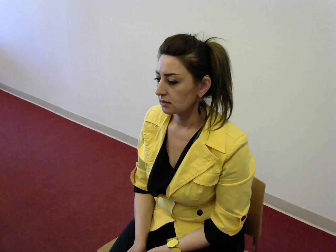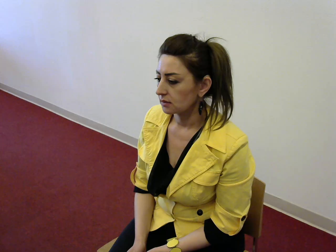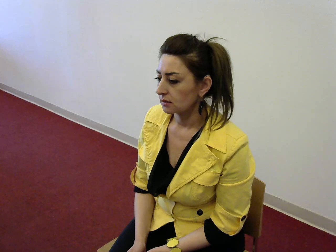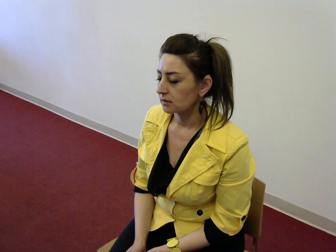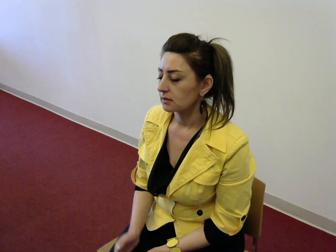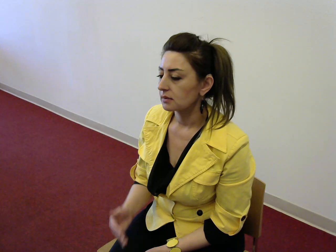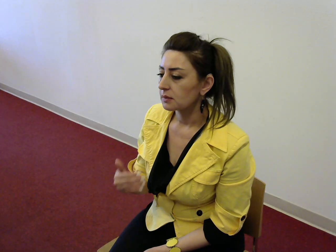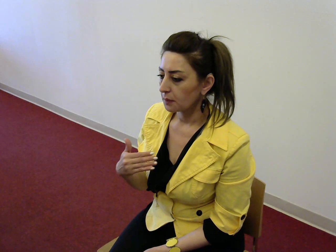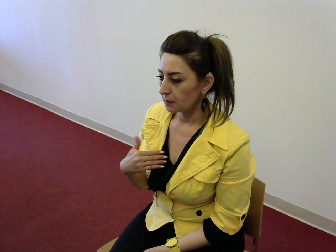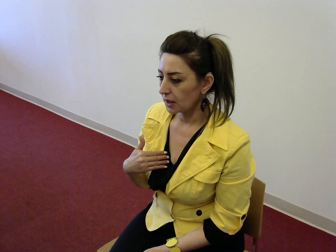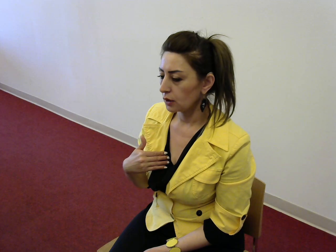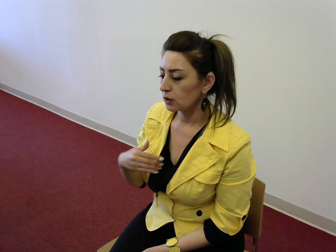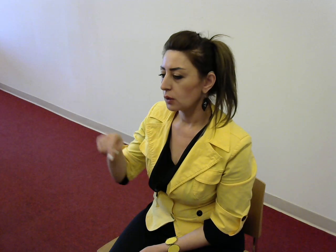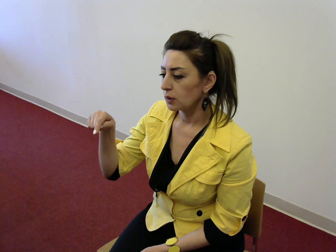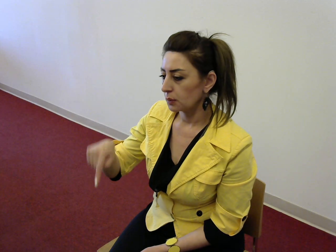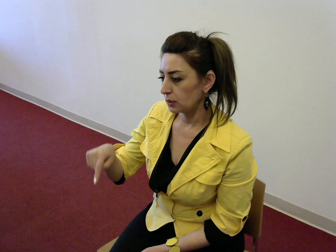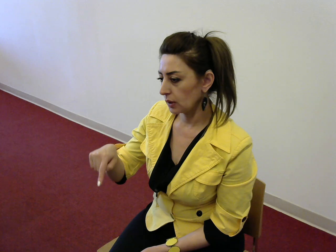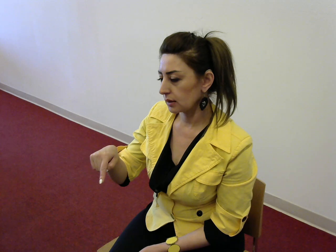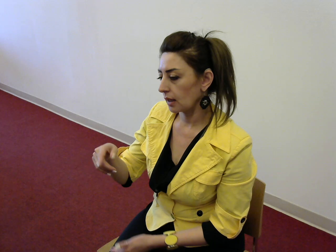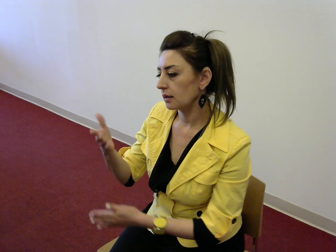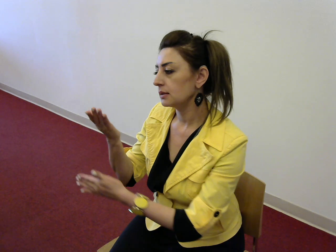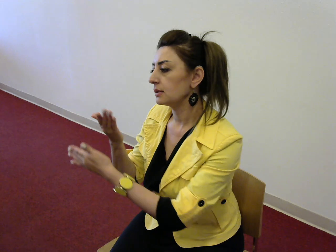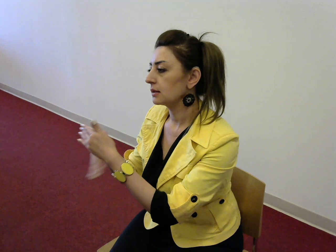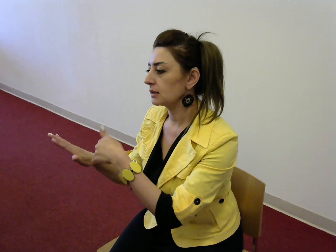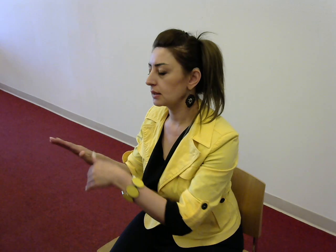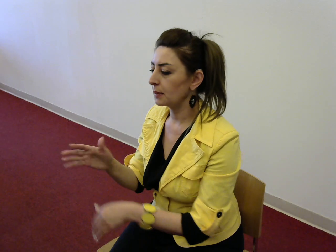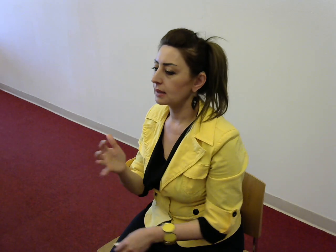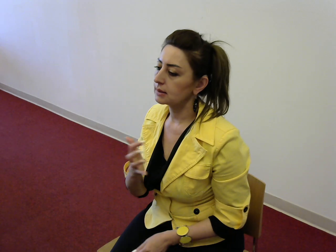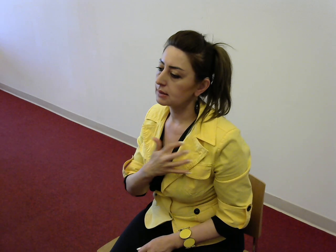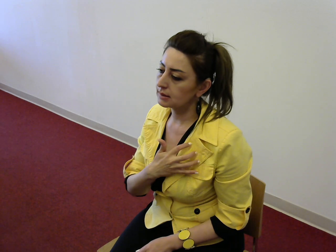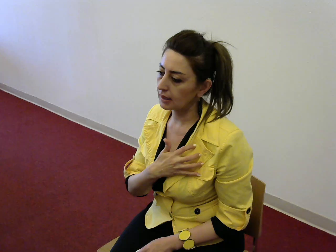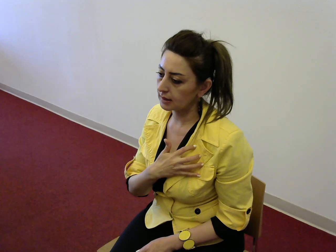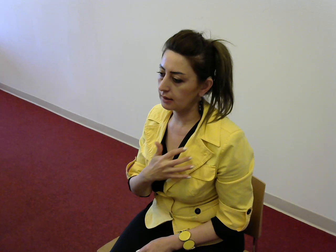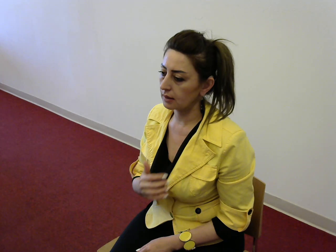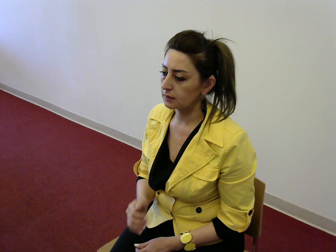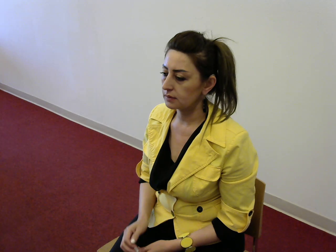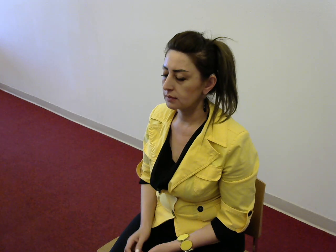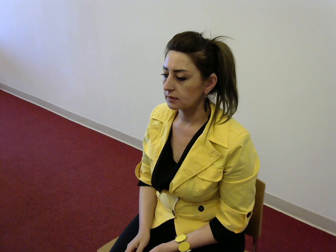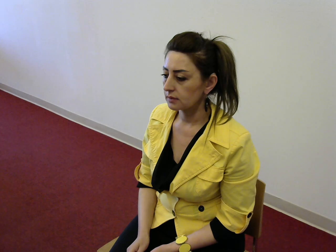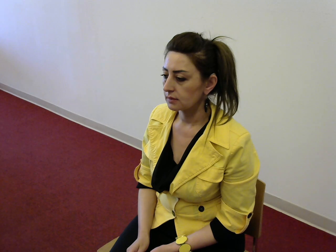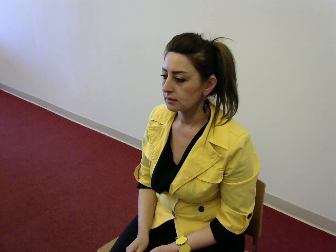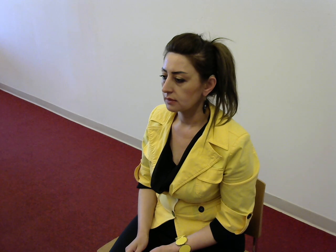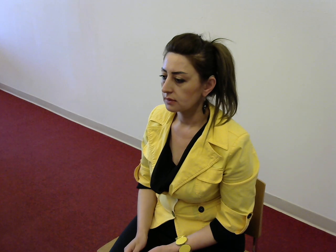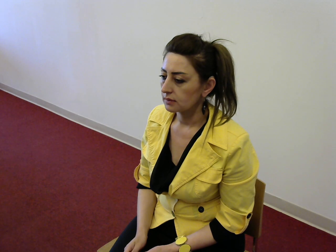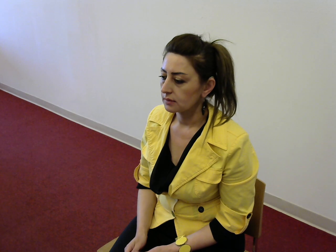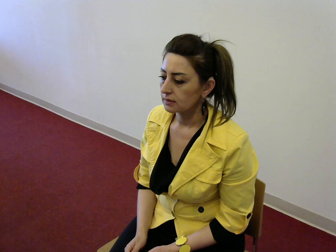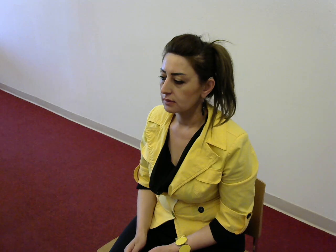Mən burdan getmək istəyirəm